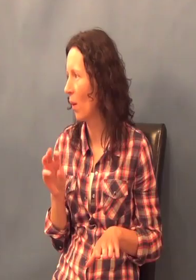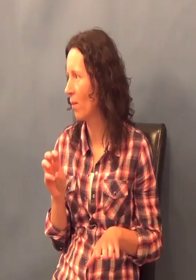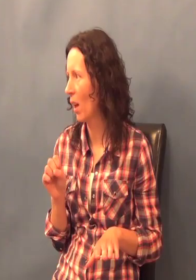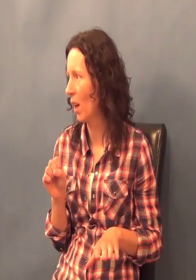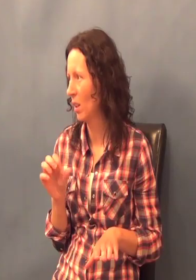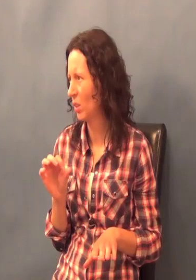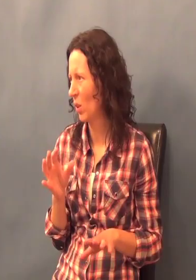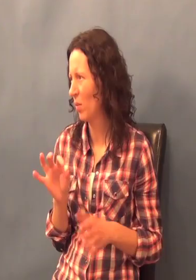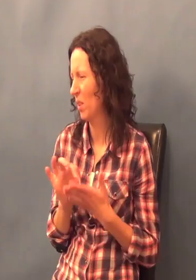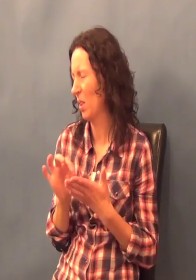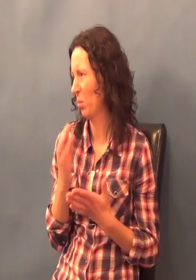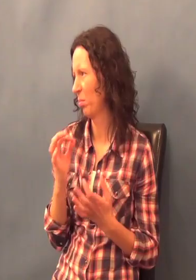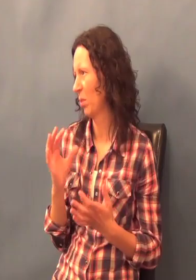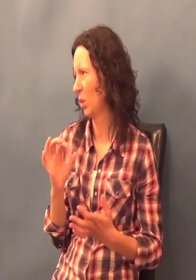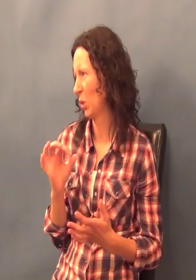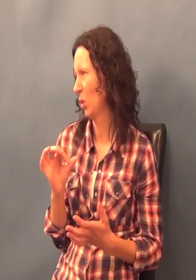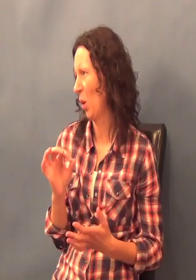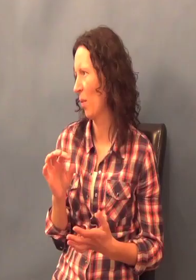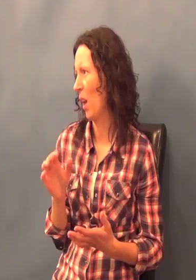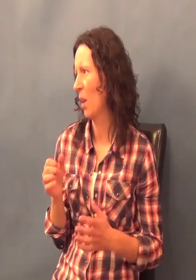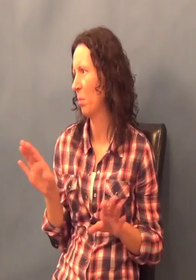To chyba sowa? Na rysunku niewyraźnie widać, to chyba sowa.